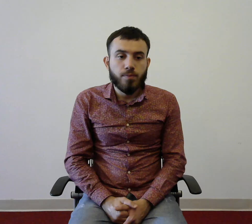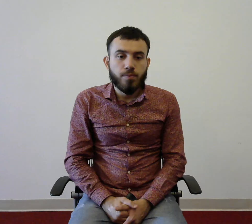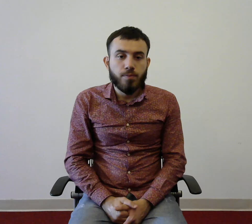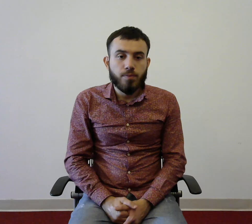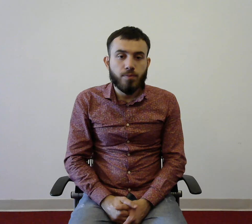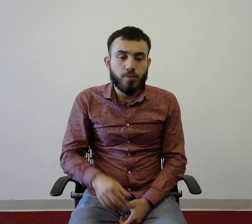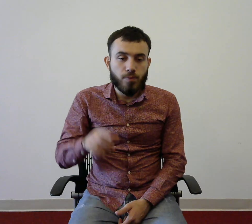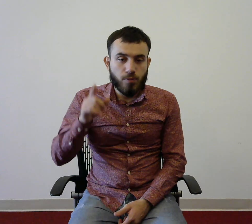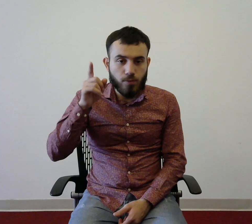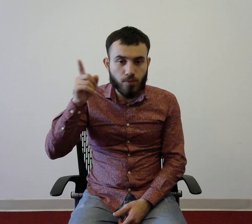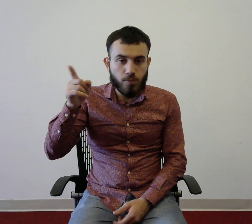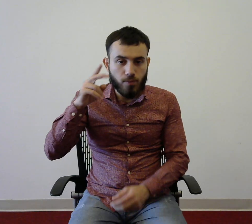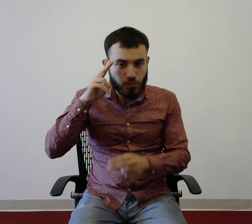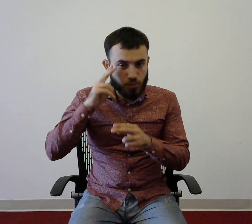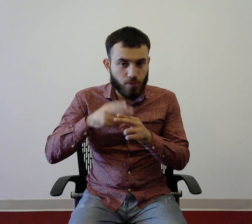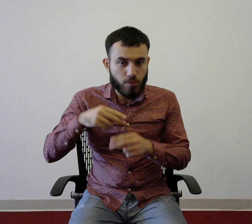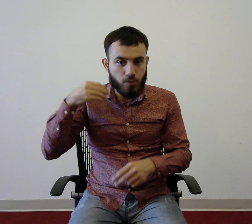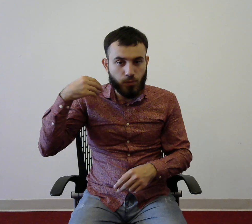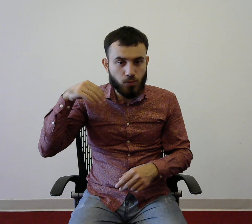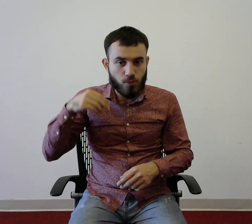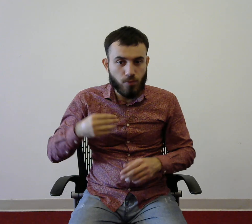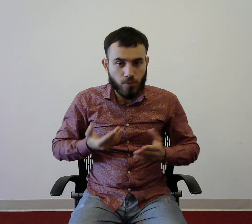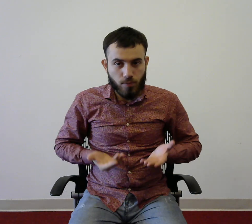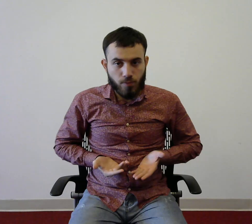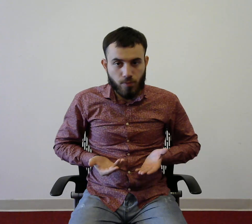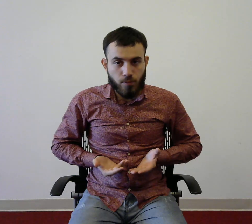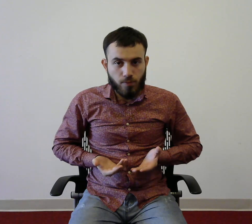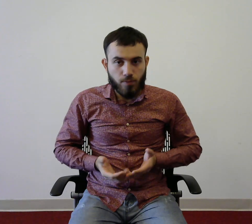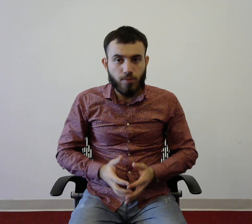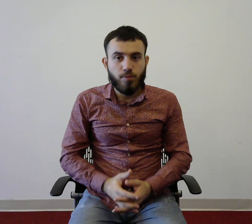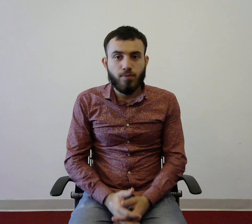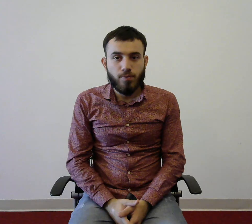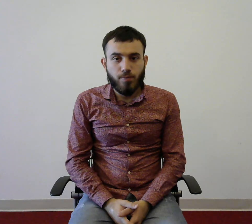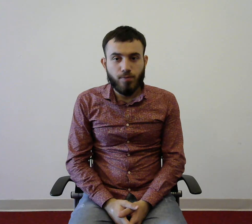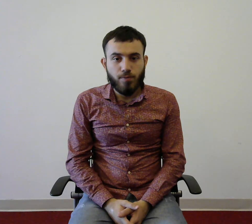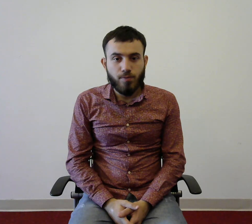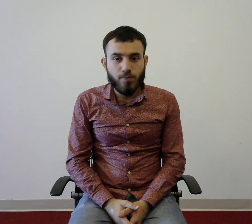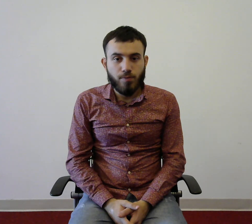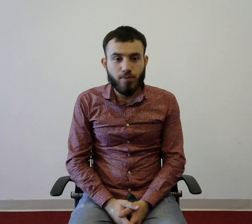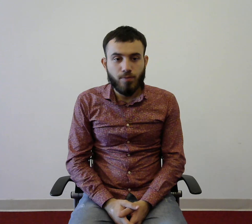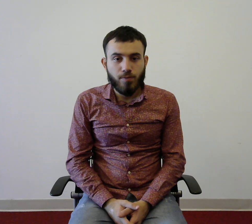Onun qardaşı Türkiyədə yaşayır